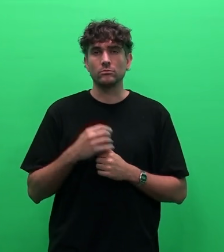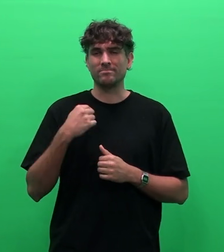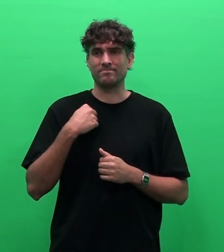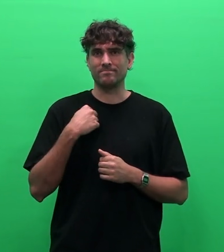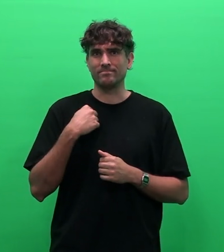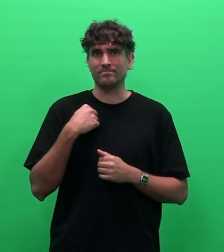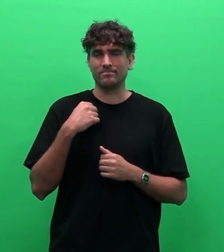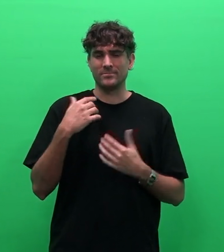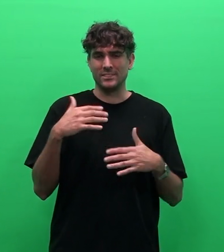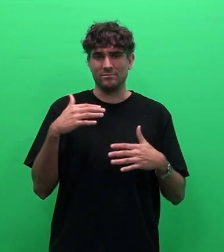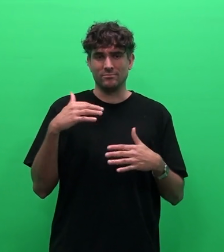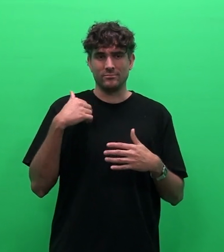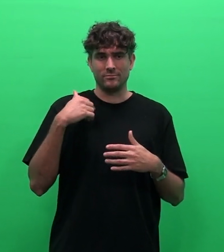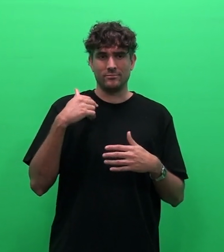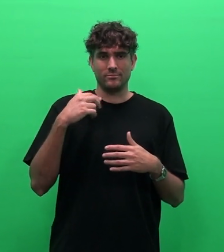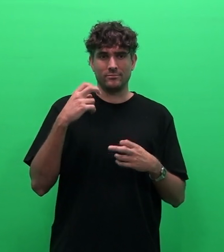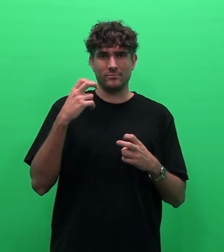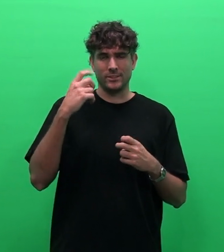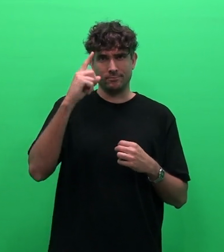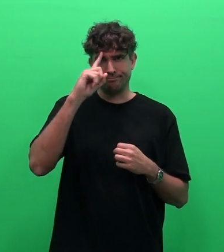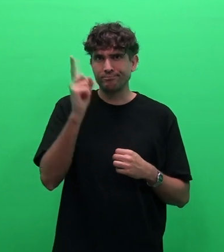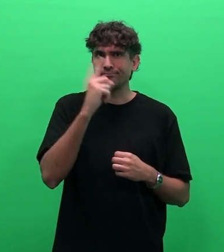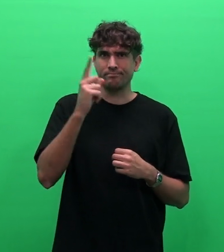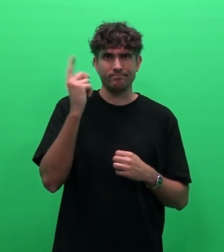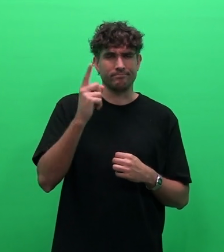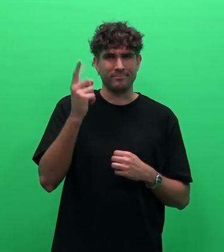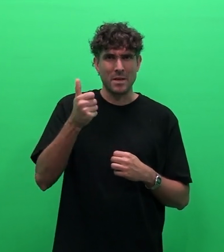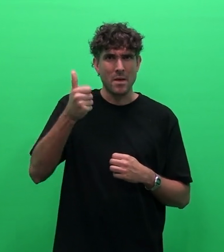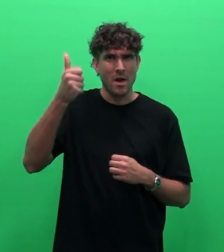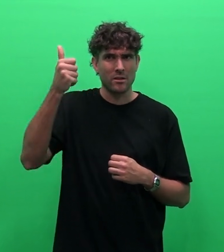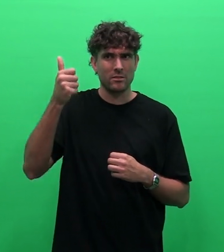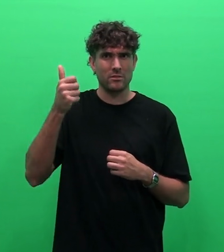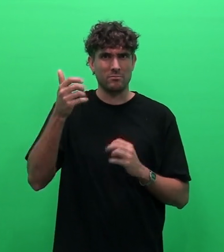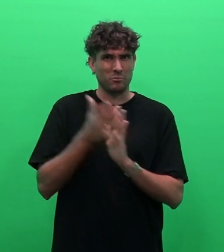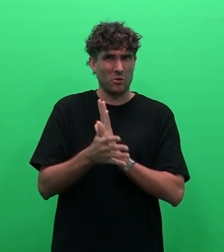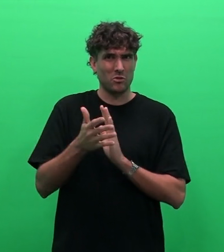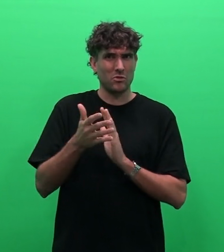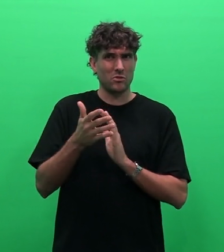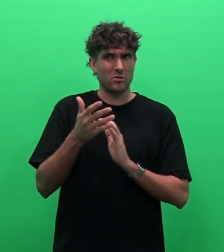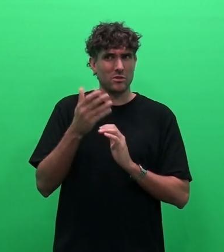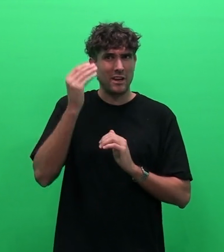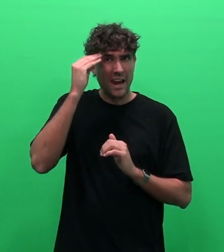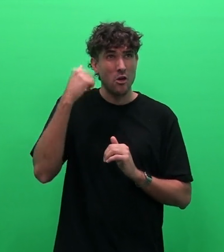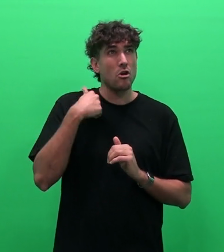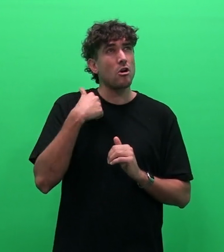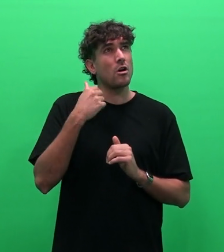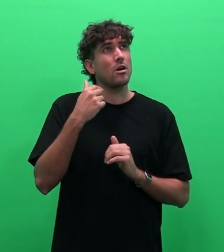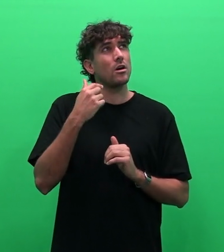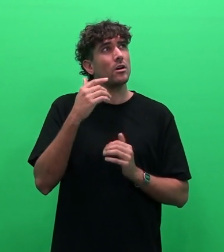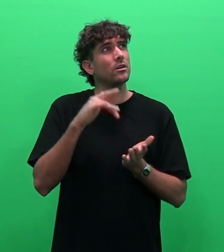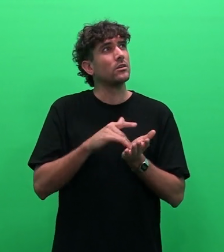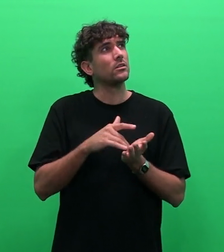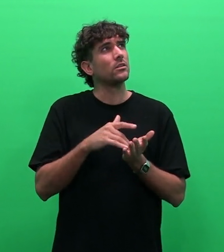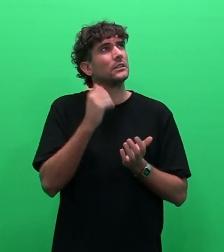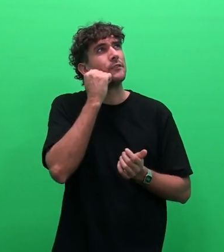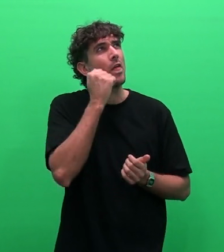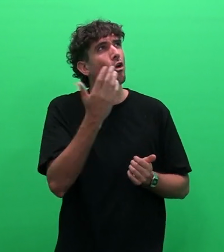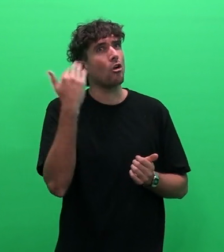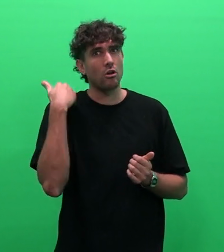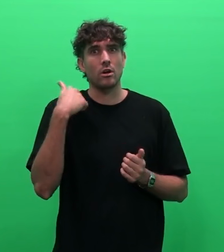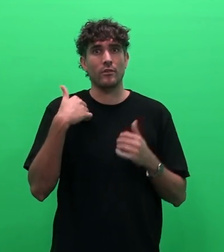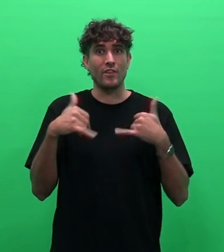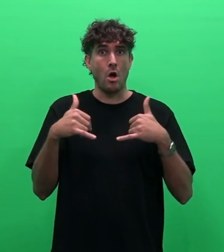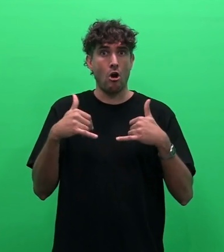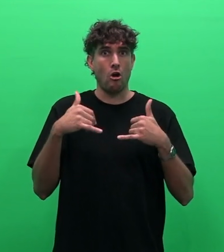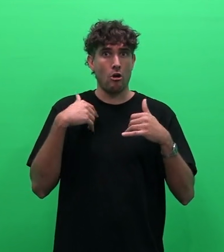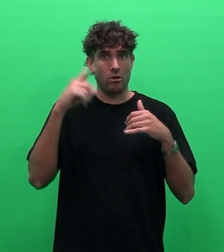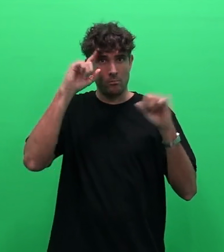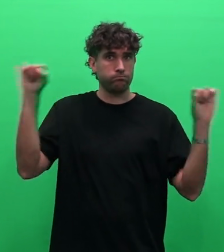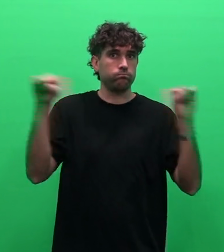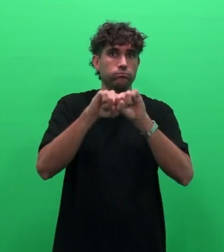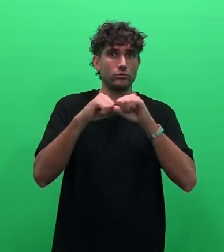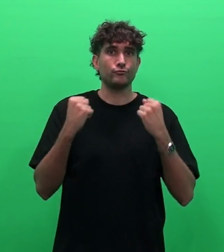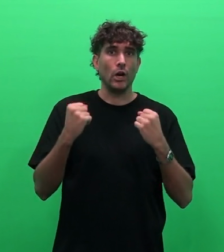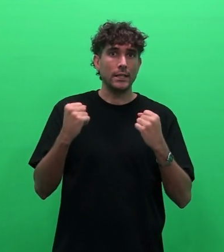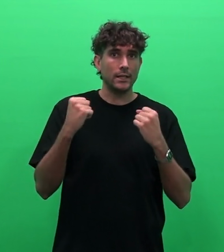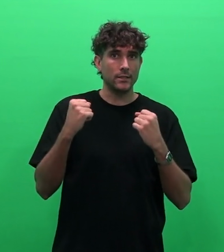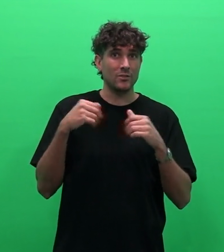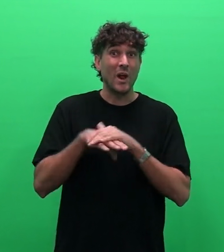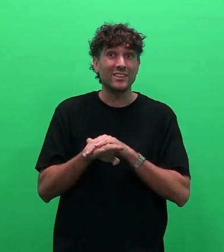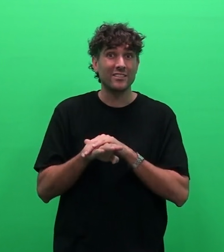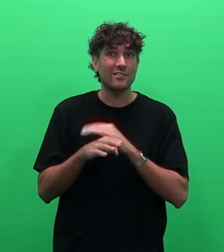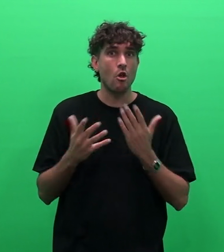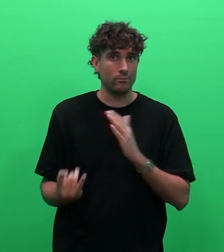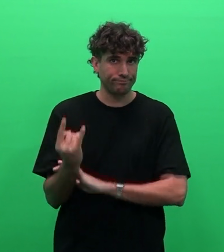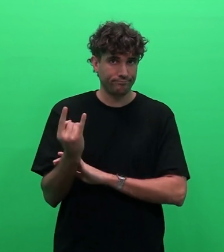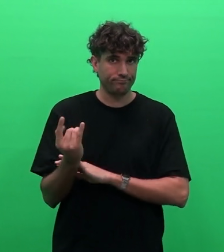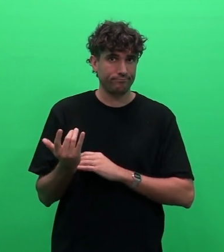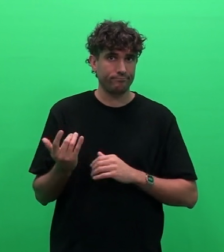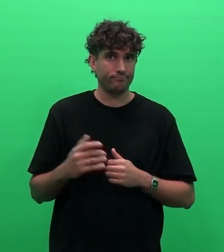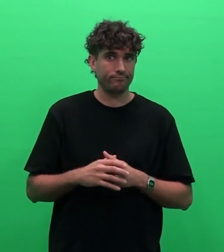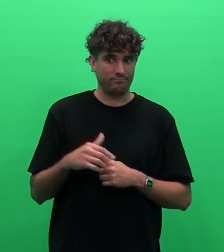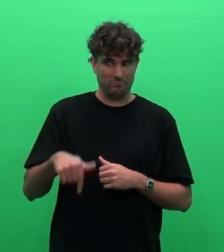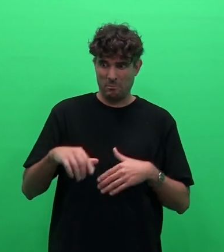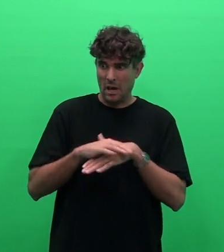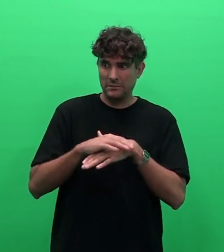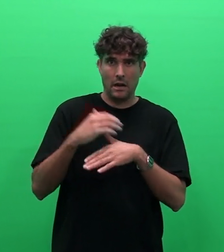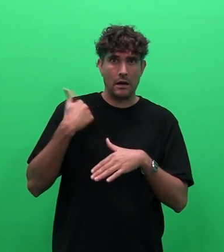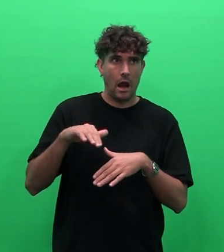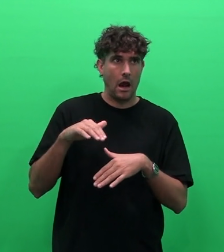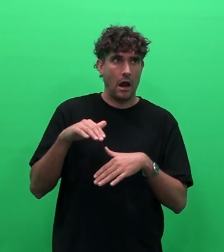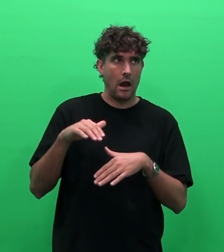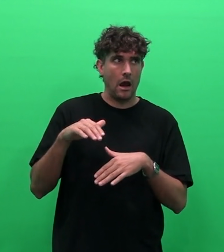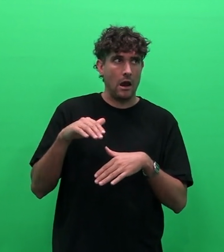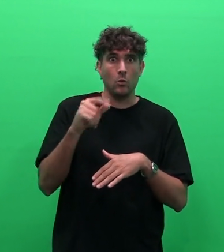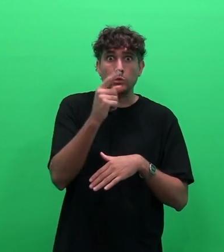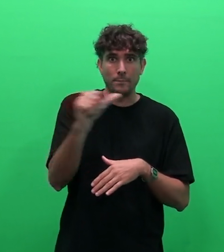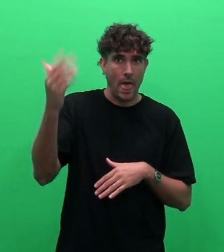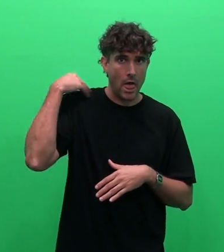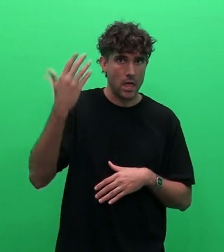Estic bastant marejat, crec que pot ser perquè el dissabte passat mentre jugava a futbol em vaig donar un cop de cap fort amb una altra persona, i pot ser que ara hagi aparegut. Som a dimarts ja, per tant fa una setmana.